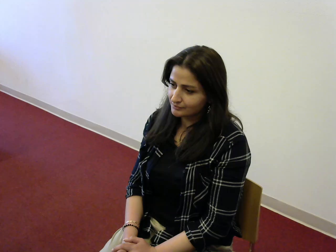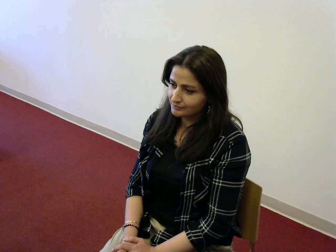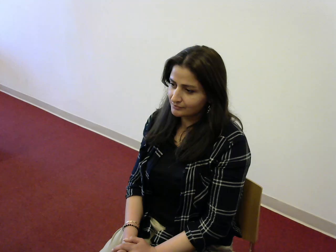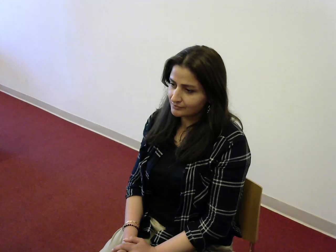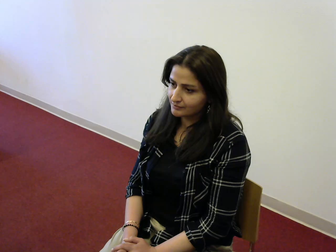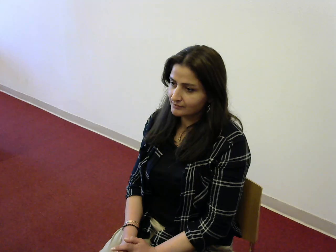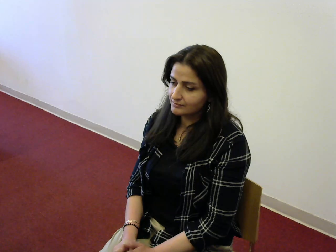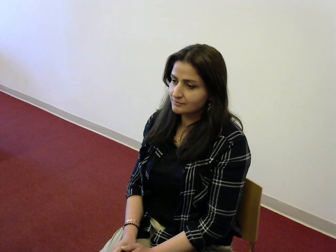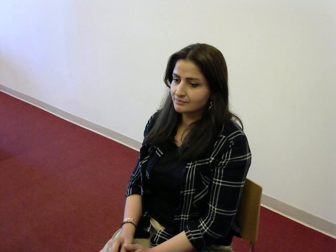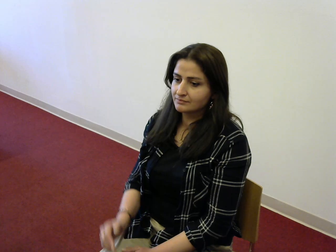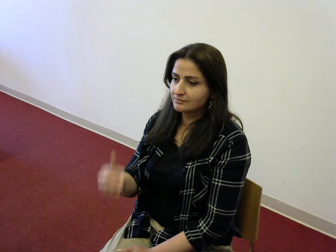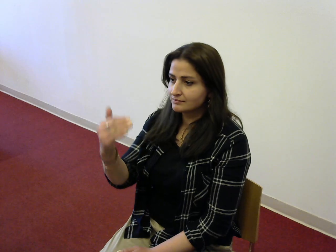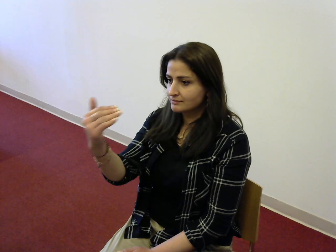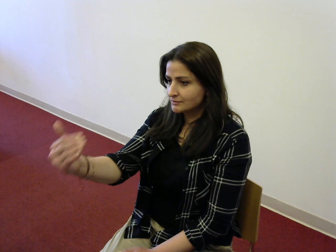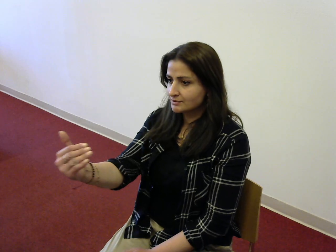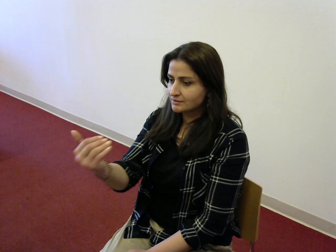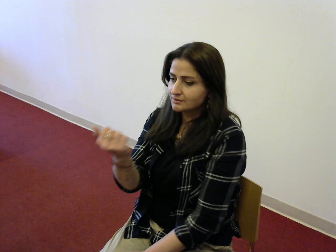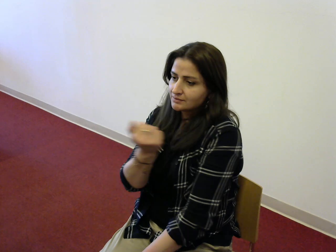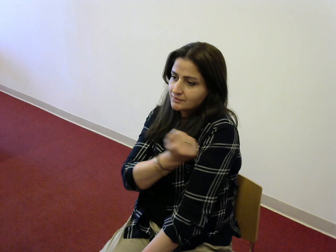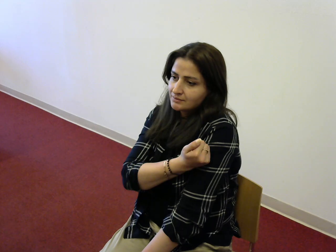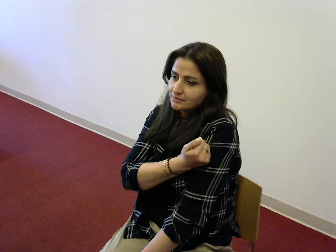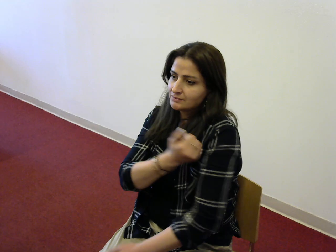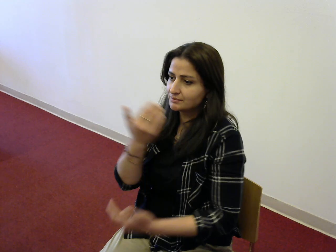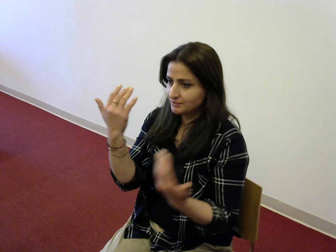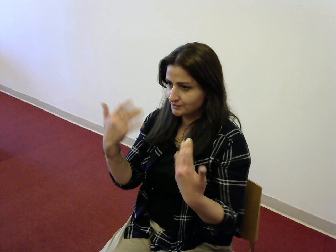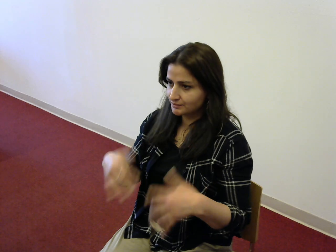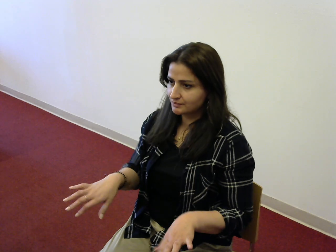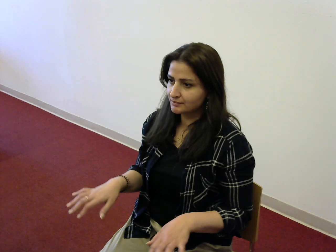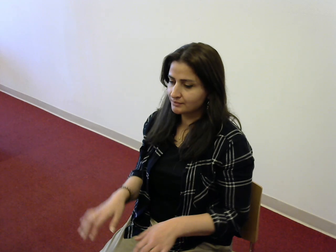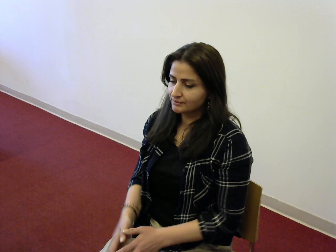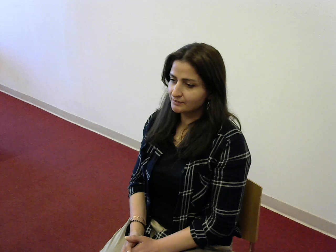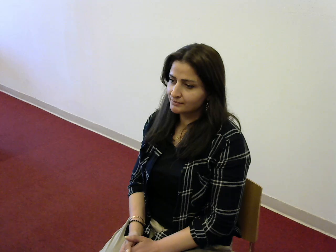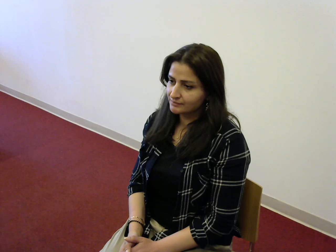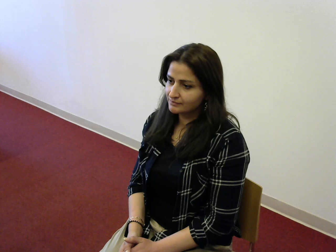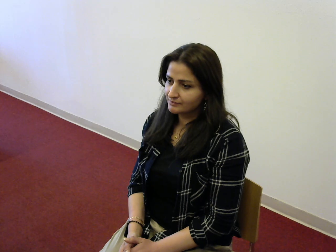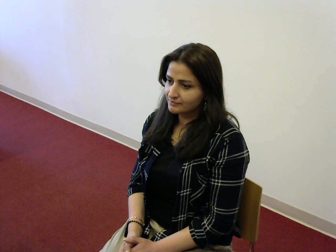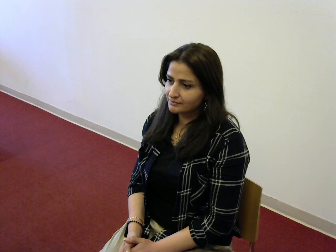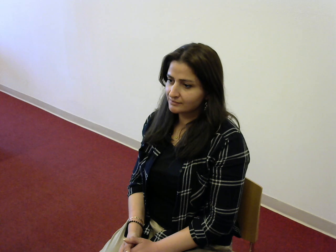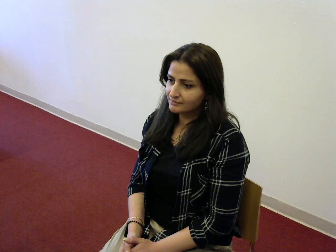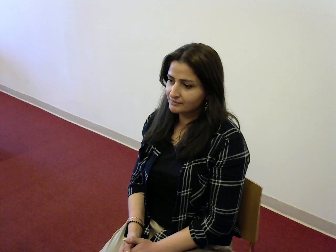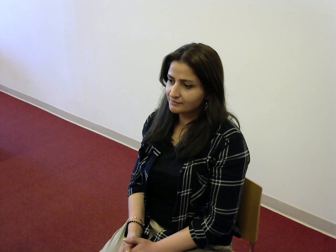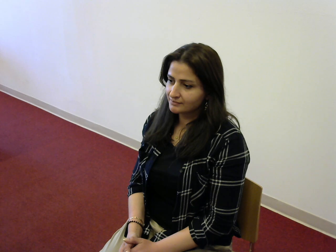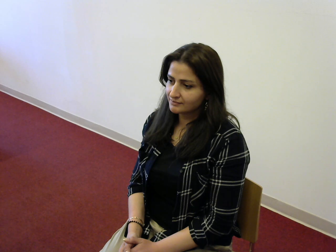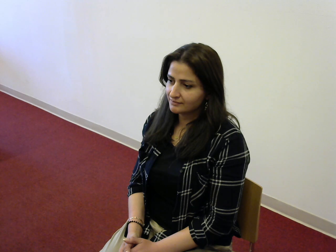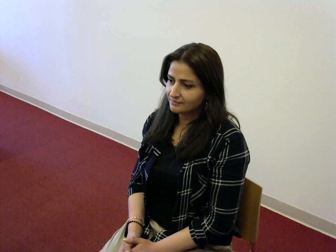Siz vaksin vurdurmusuzmu?